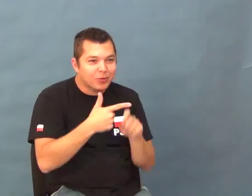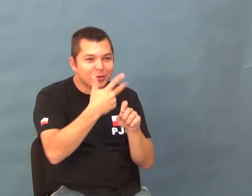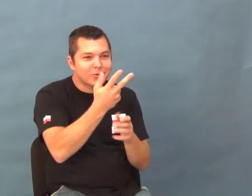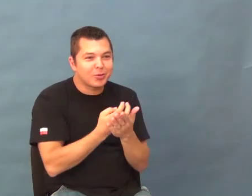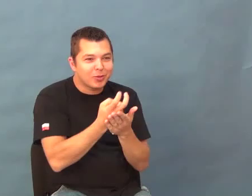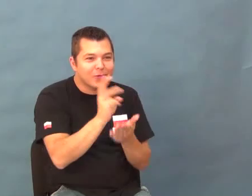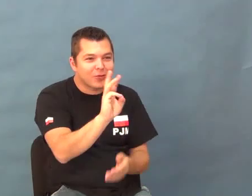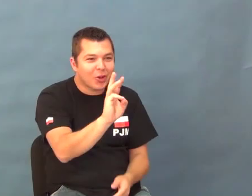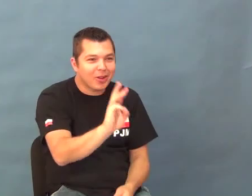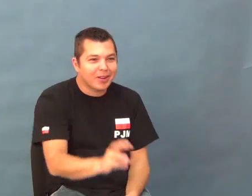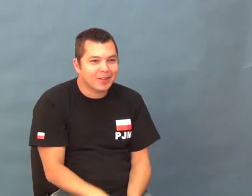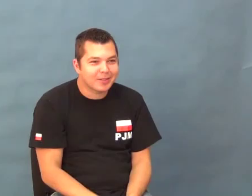Dwudziestego trzeciego lutego, we wtorek.